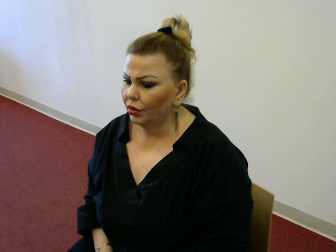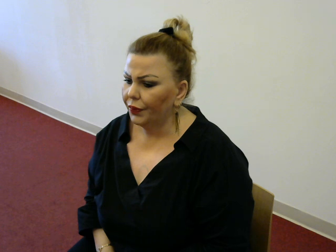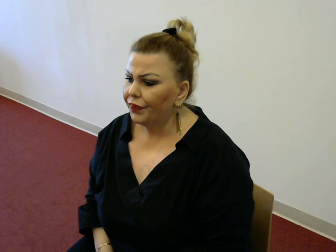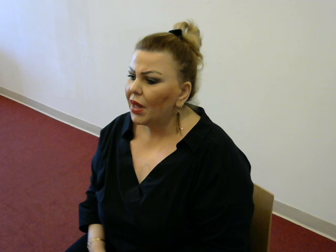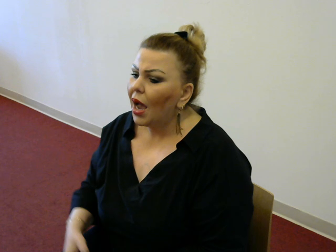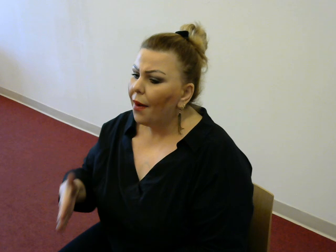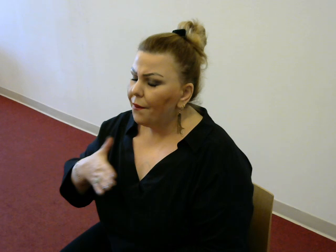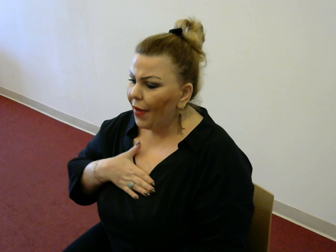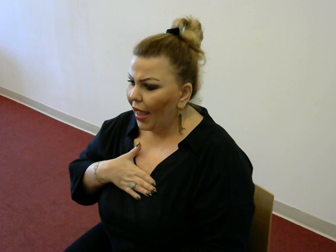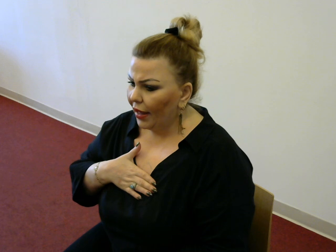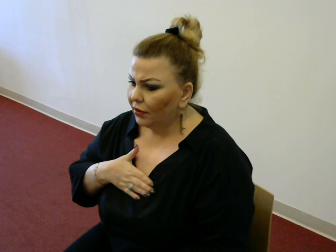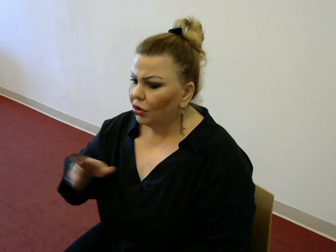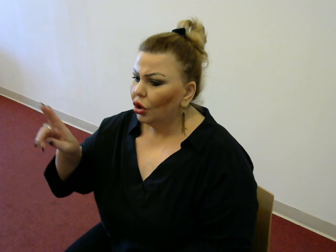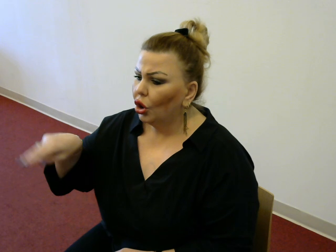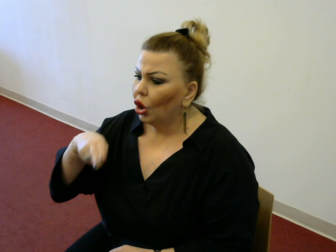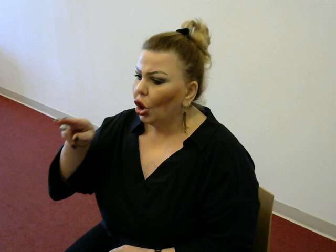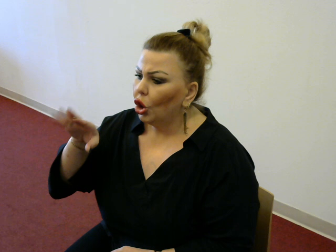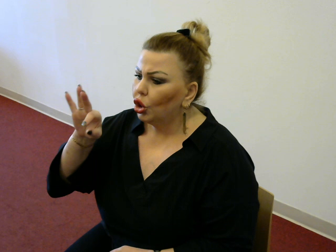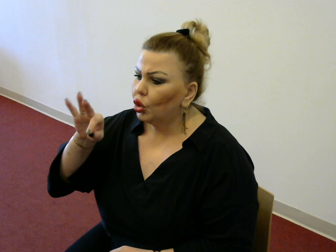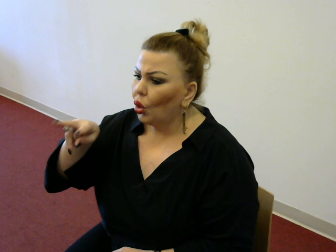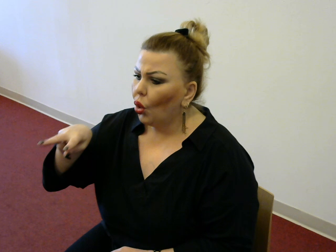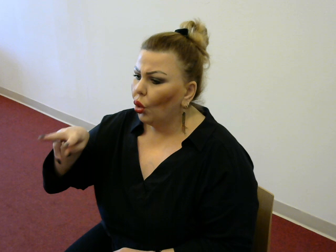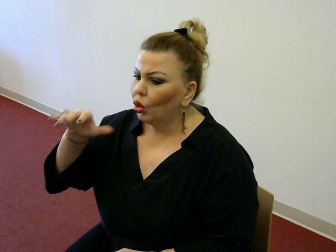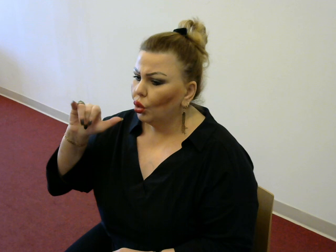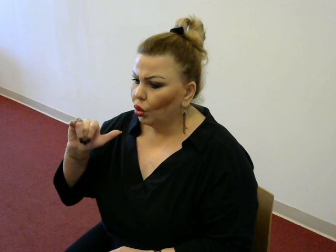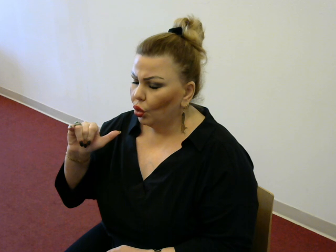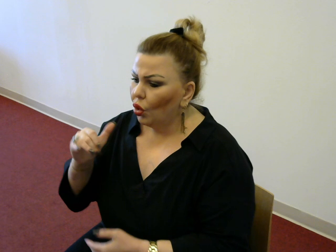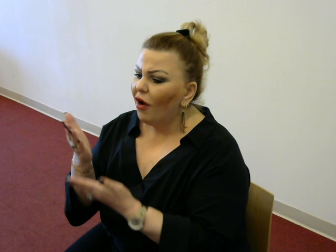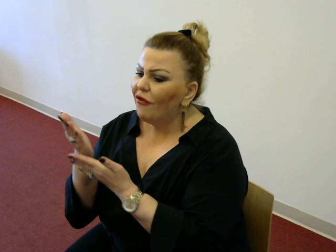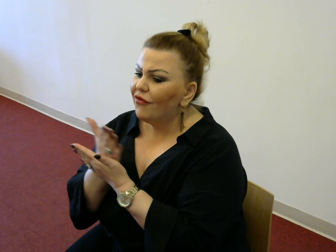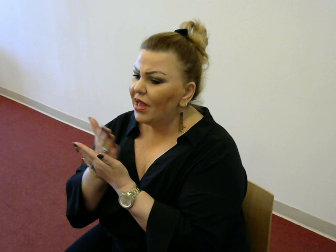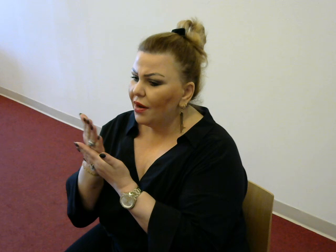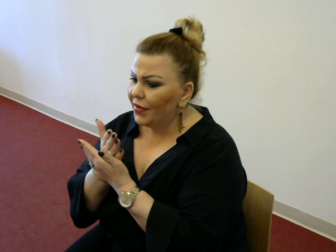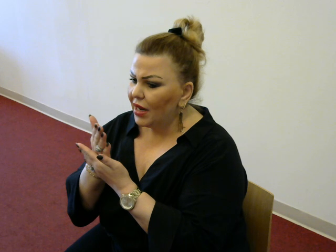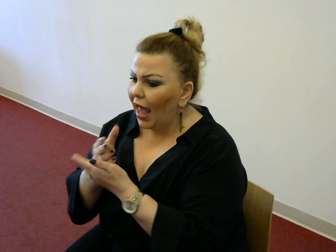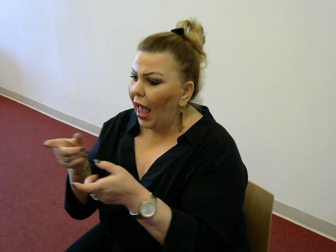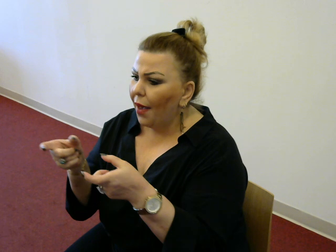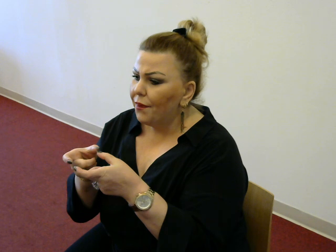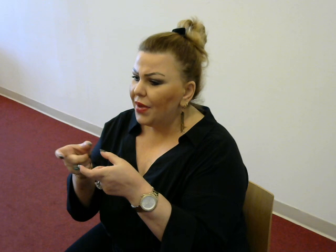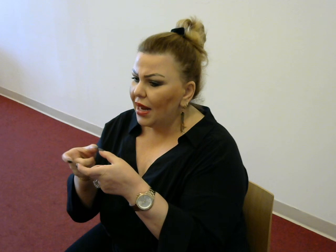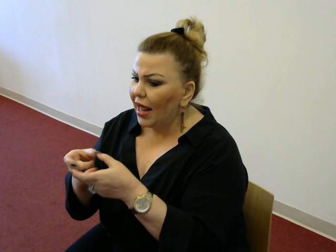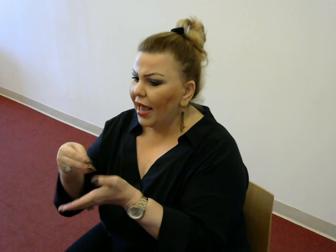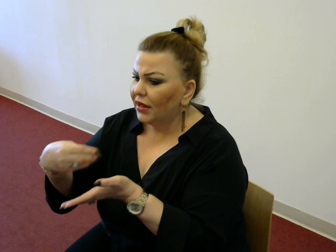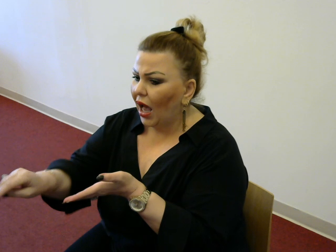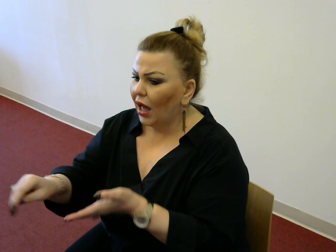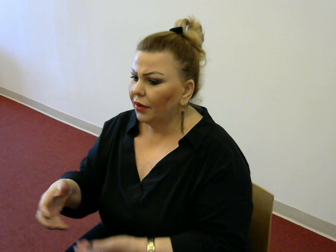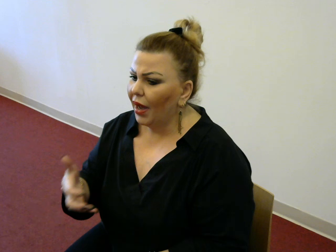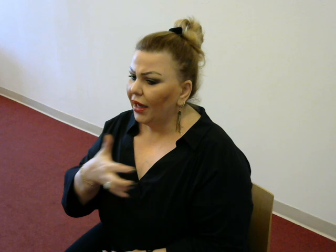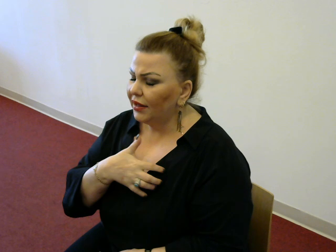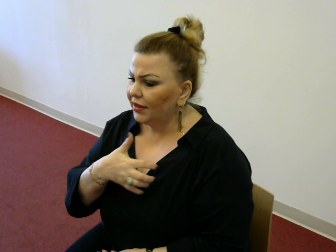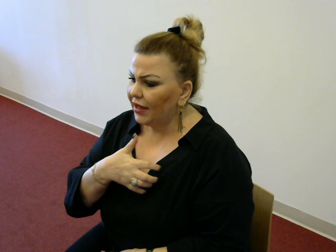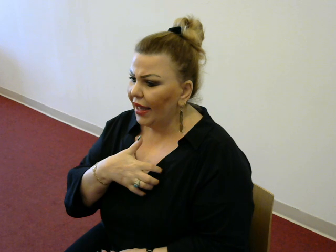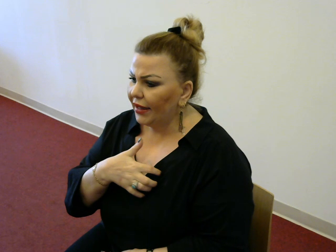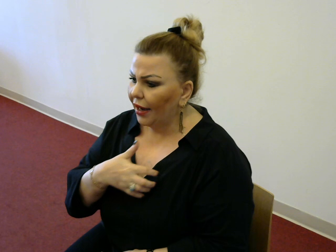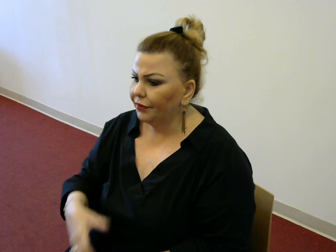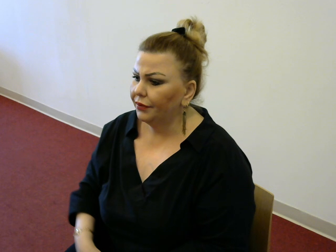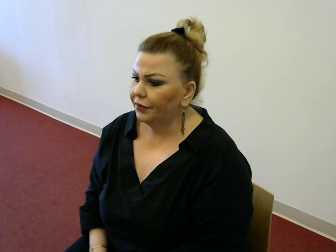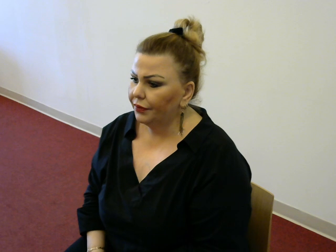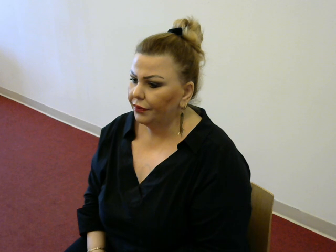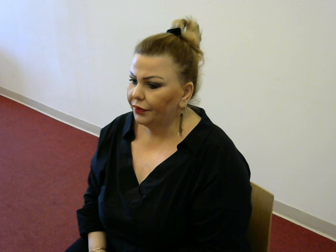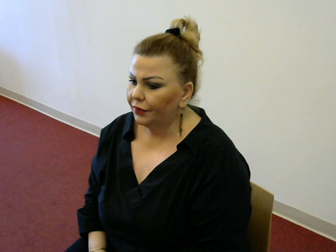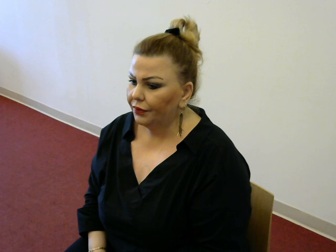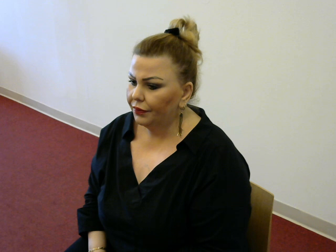Mən "Dolu" filminə bilet almaq istəyirəm